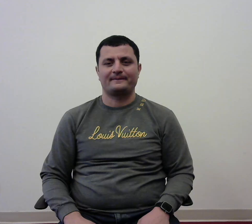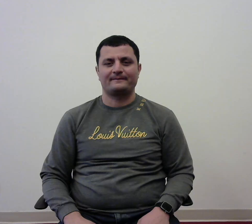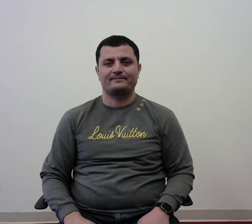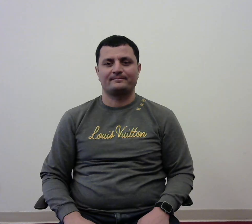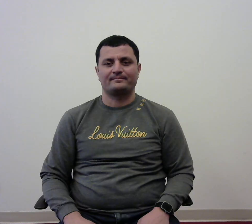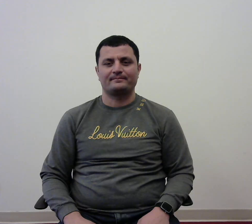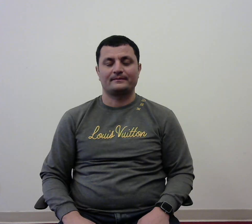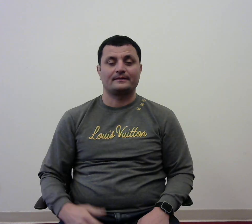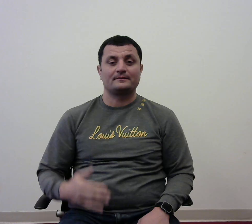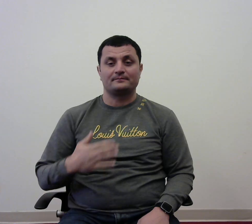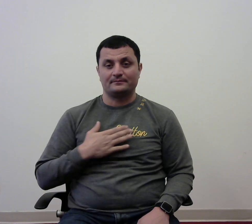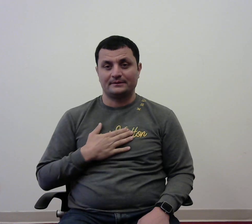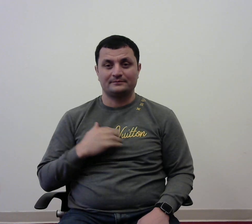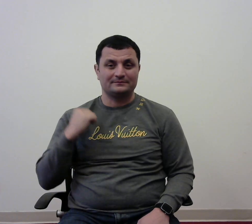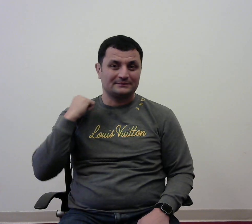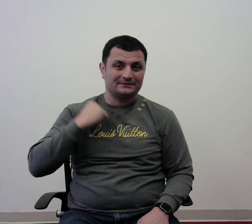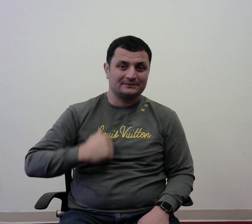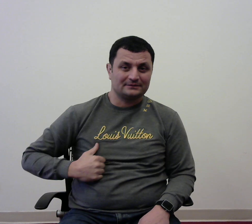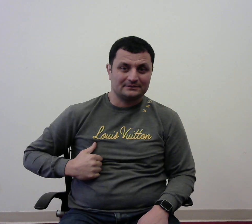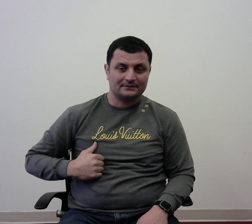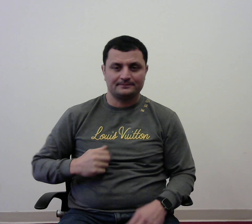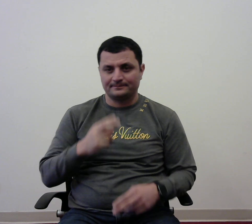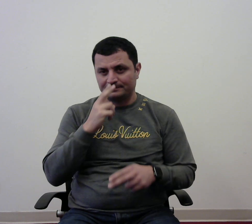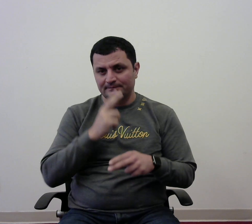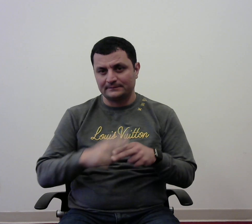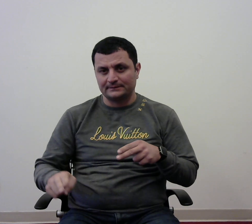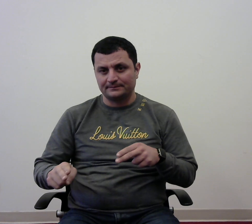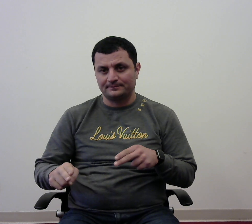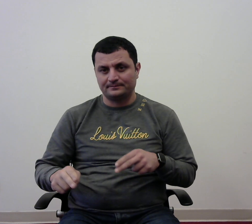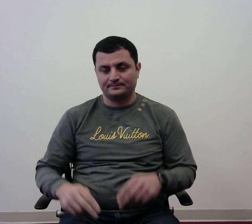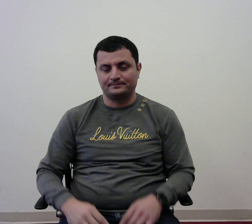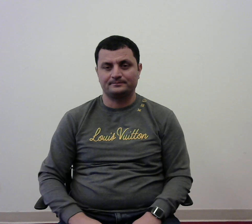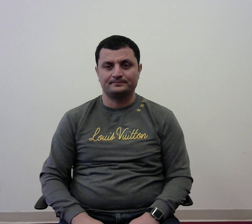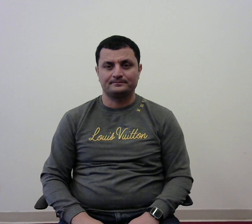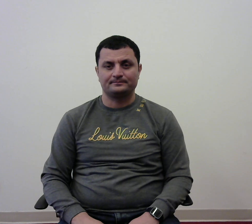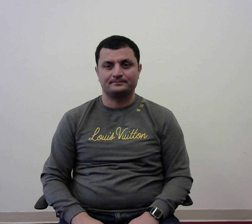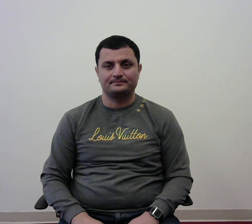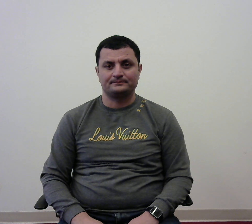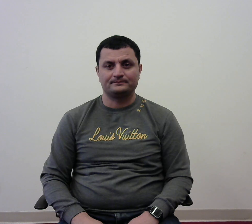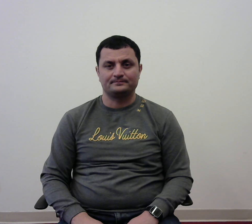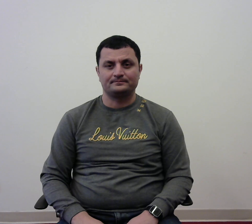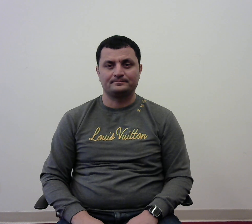Mən çantamı itirmişəm